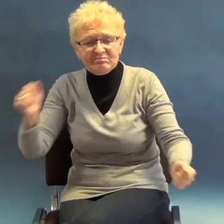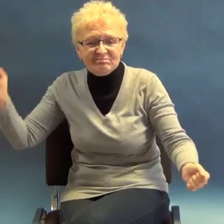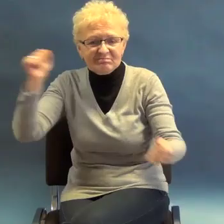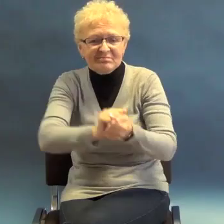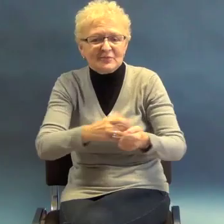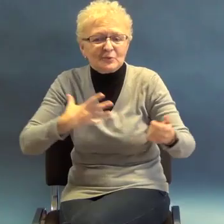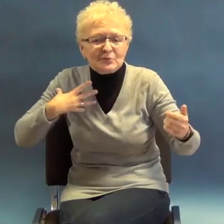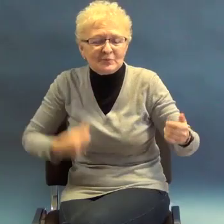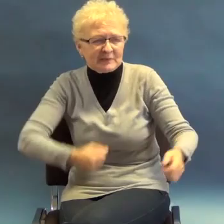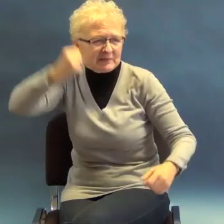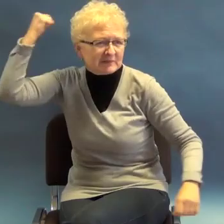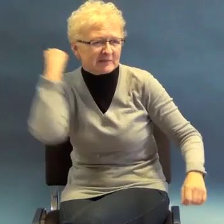Nie czuł walenia.